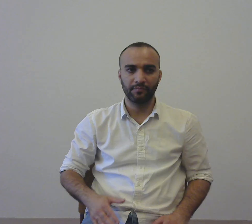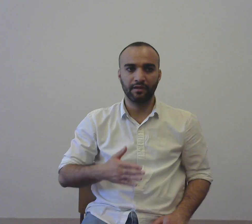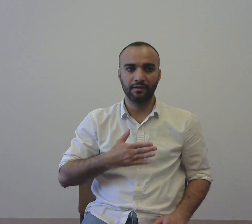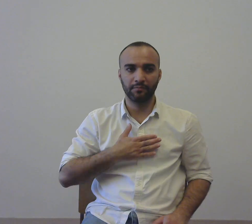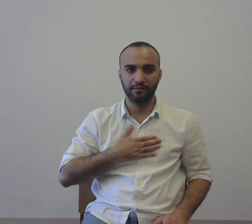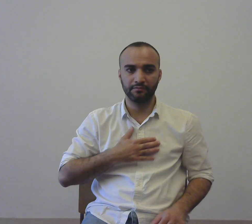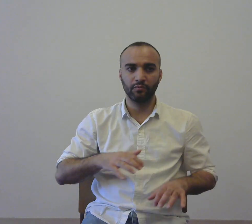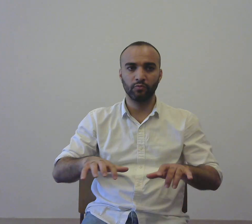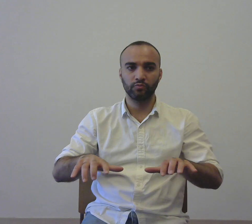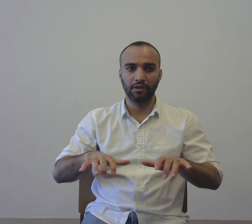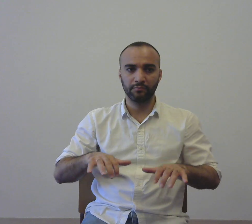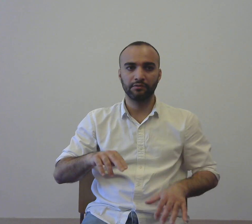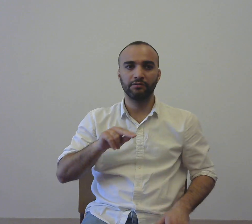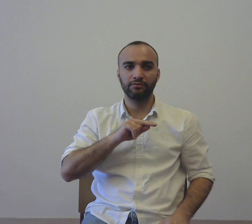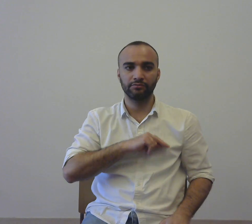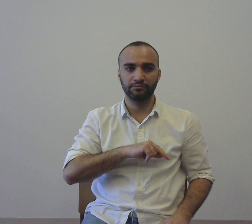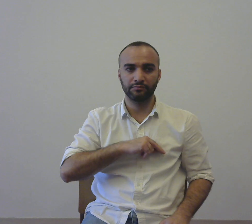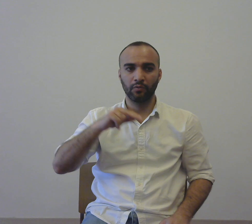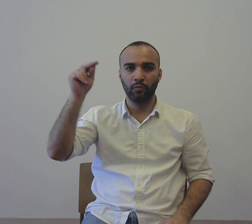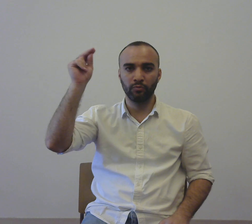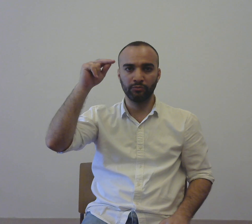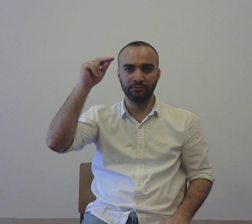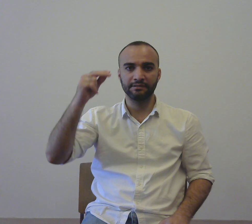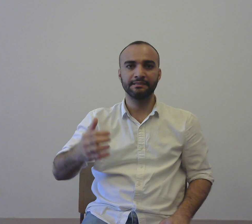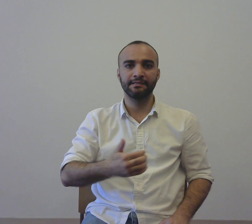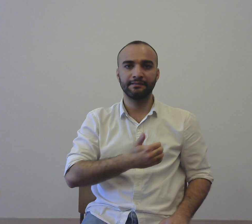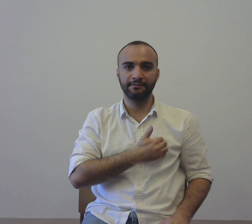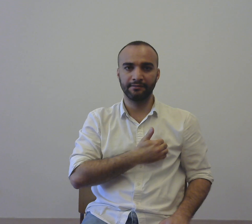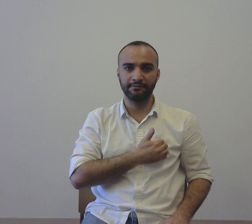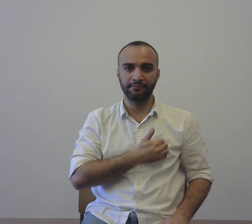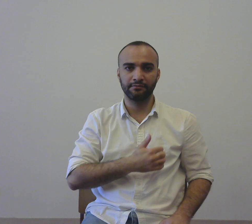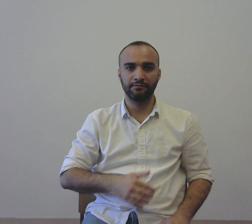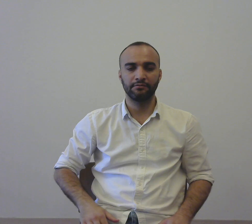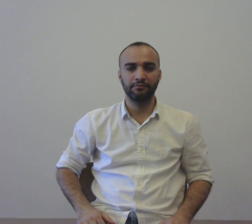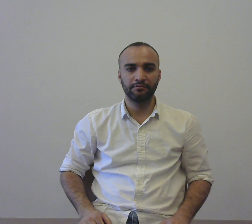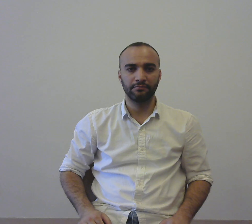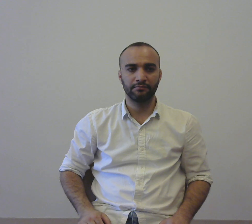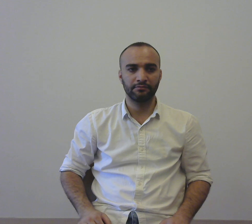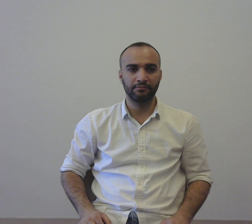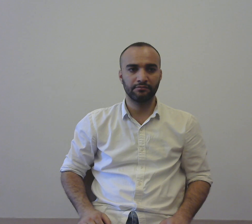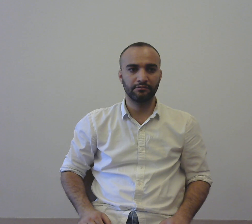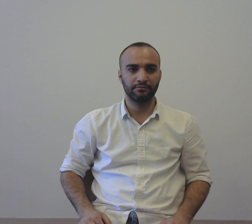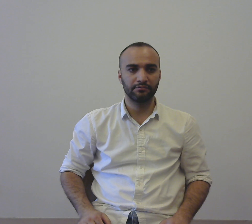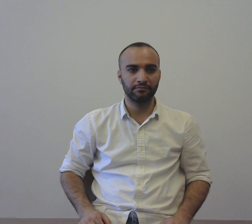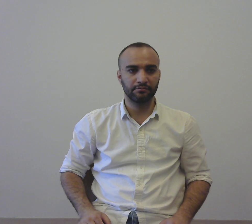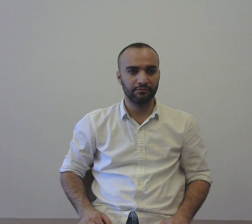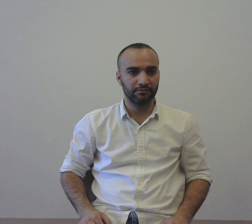Mən kompüterdə işləməyi öyrənmək istəyirəm